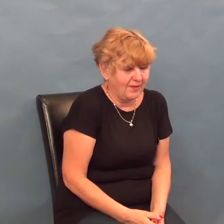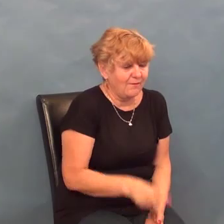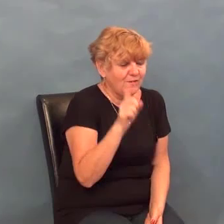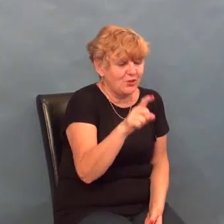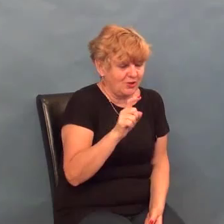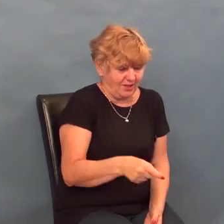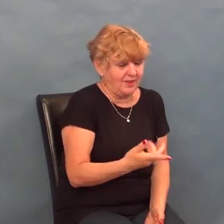Wykrzyknik.